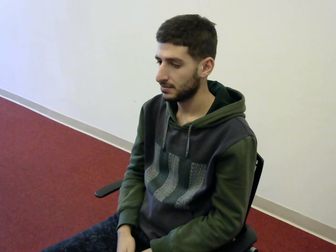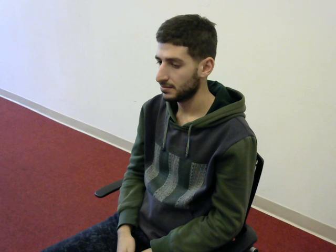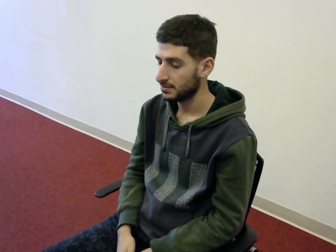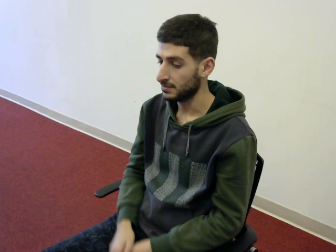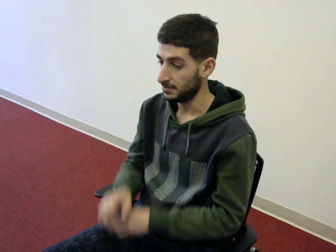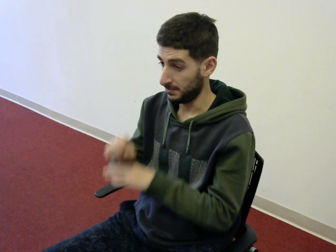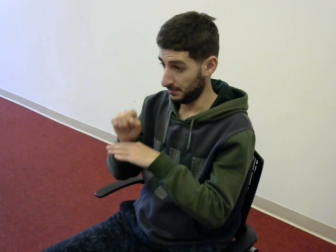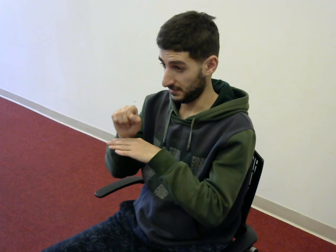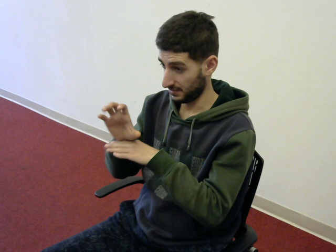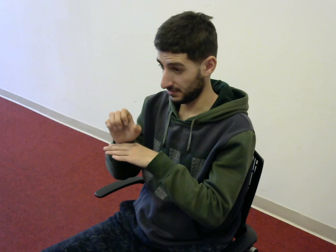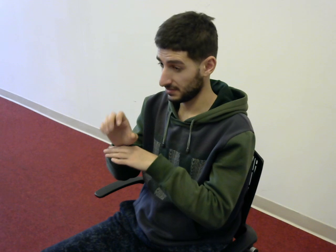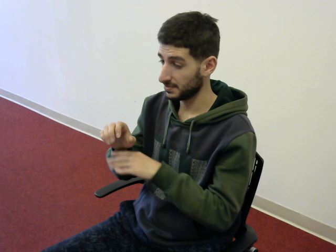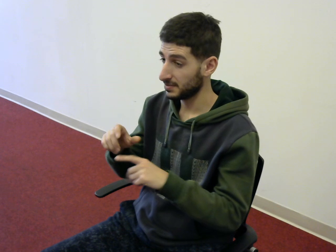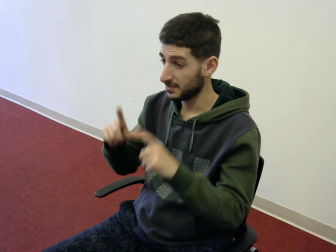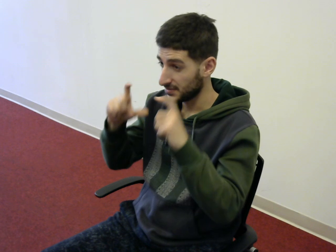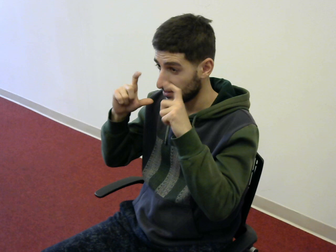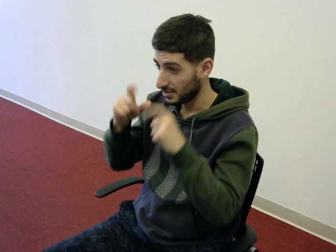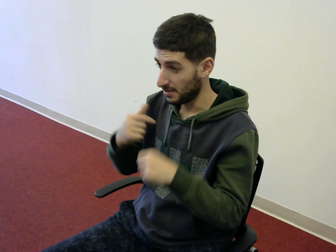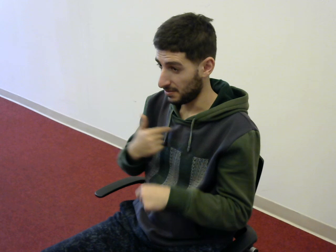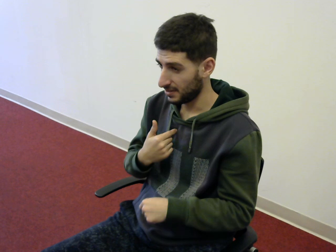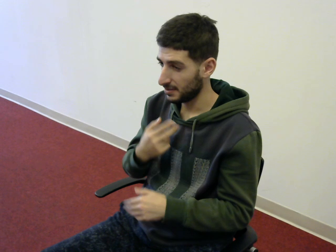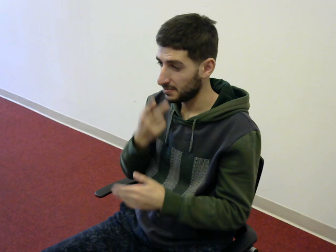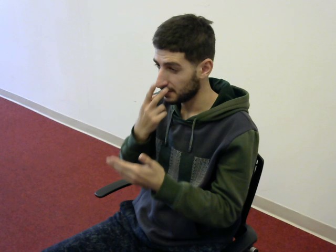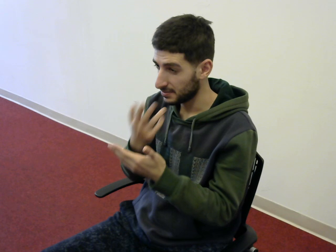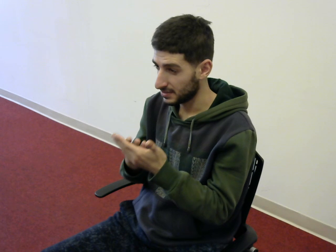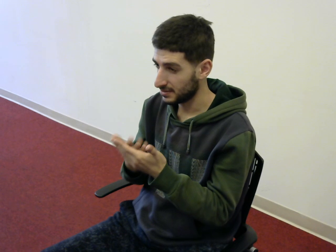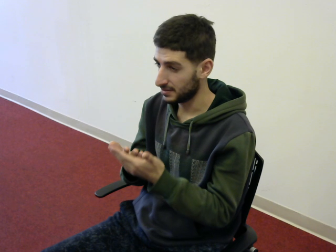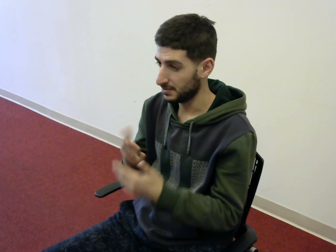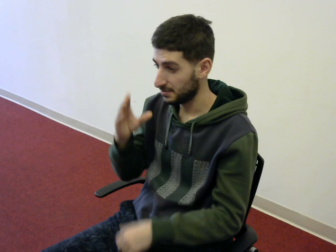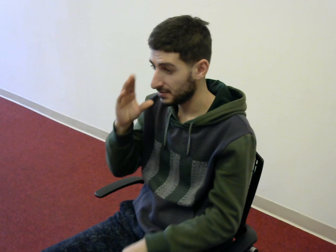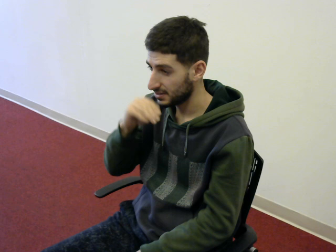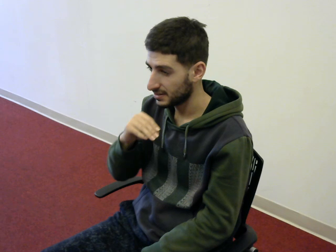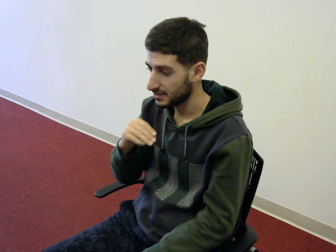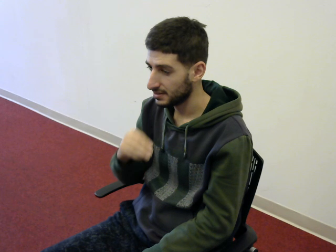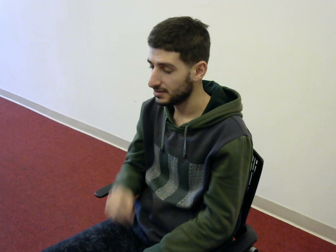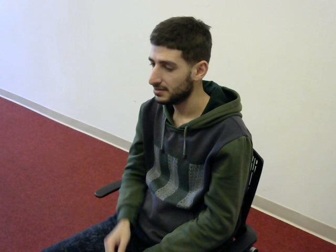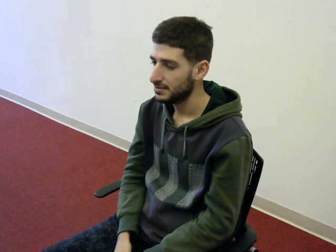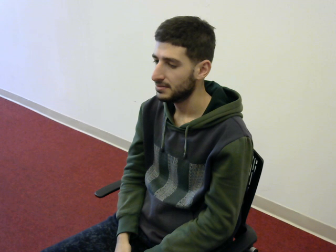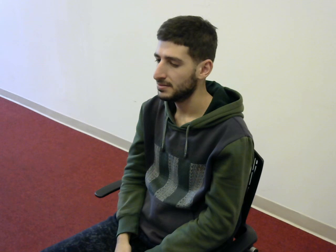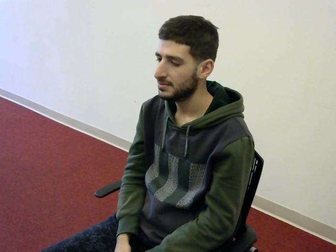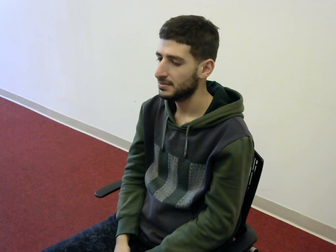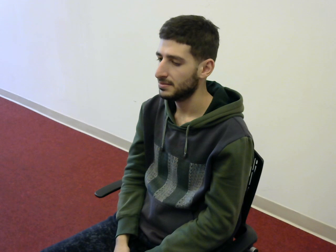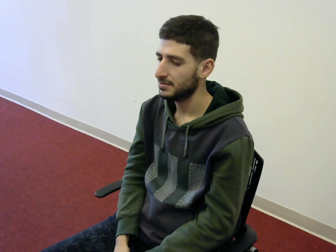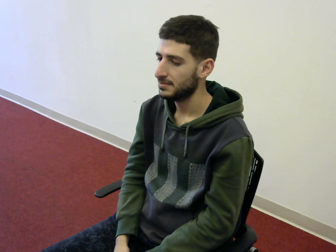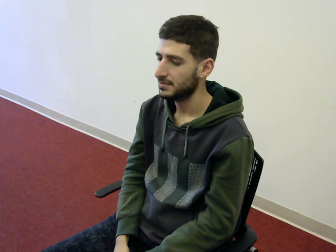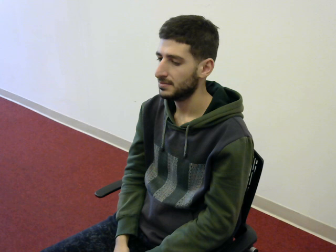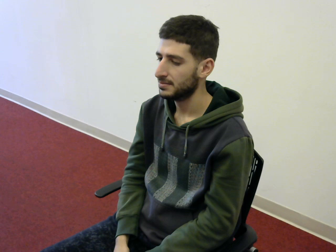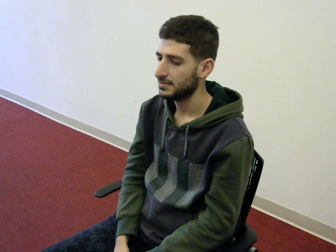Çəkdiyin şəkilləri mənə göstərə bilərsənmi?